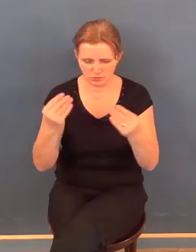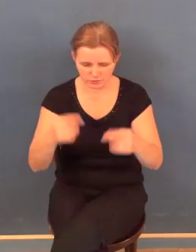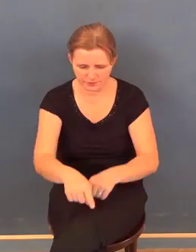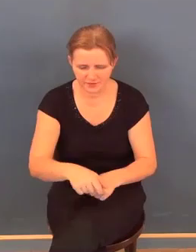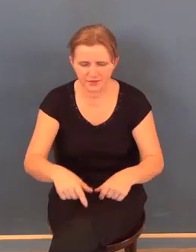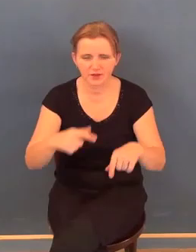Piątek jest wspaniały.